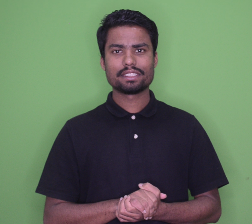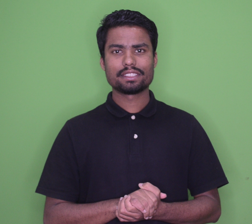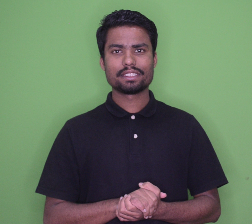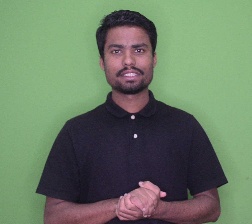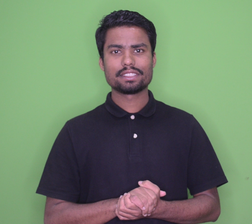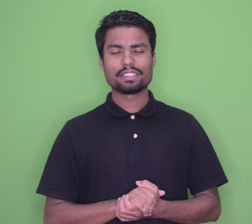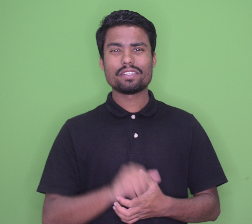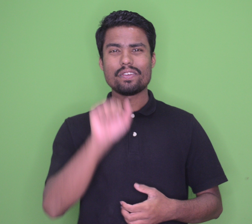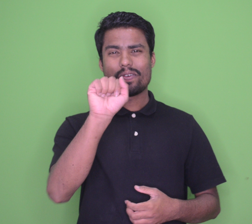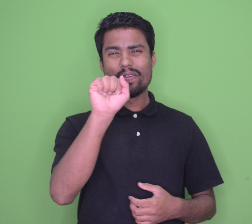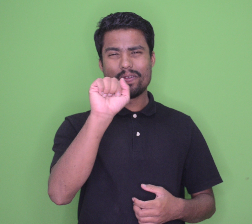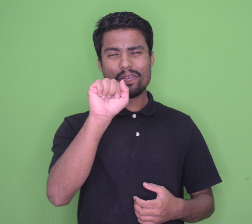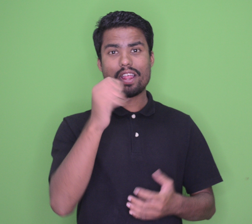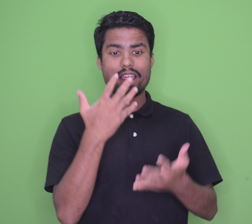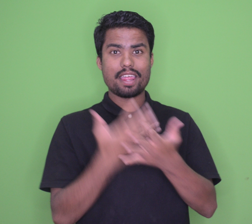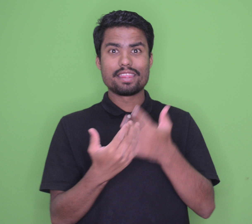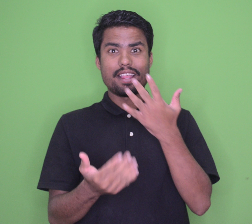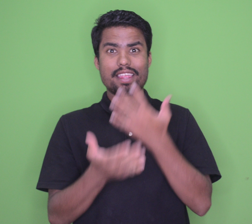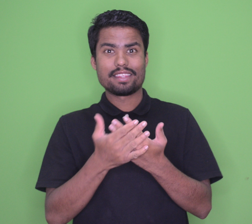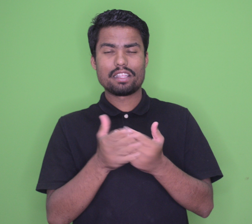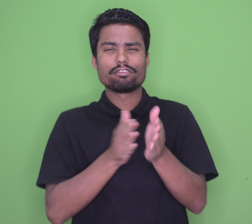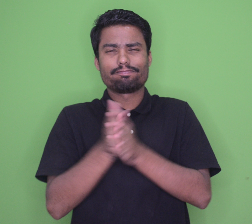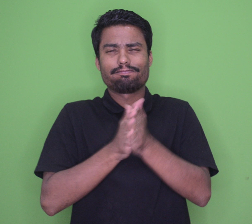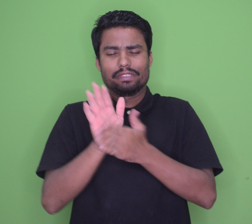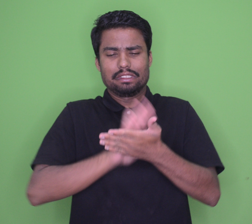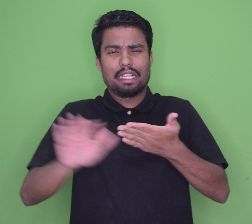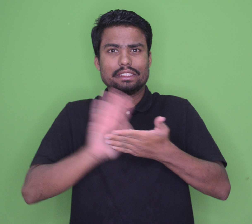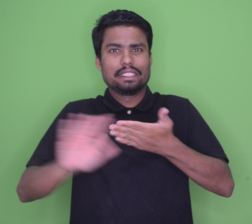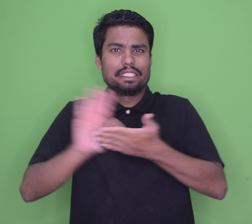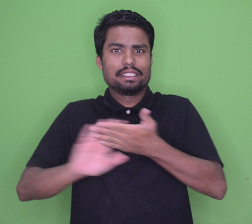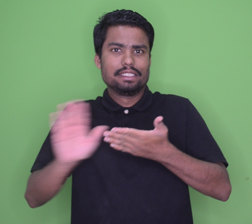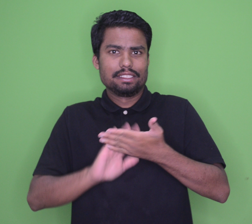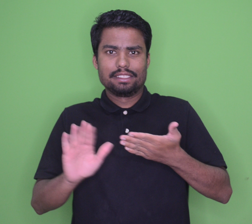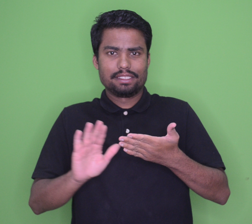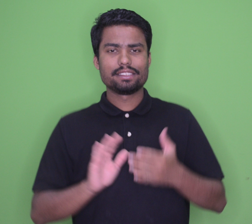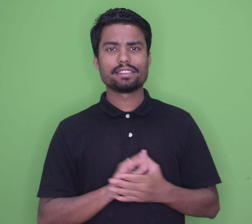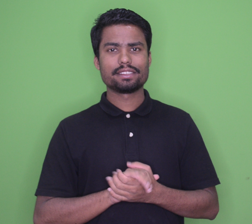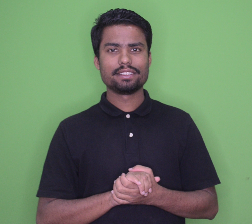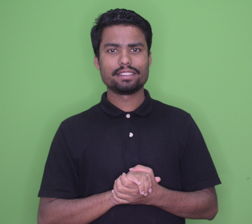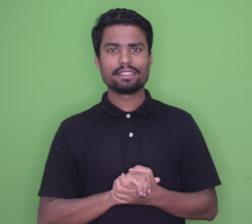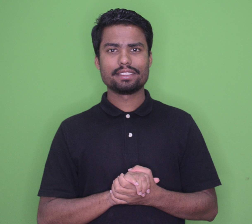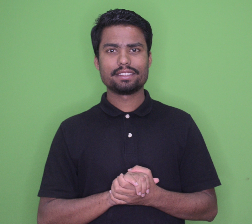wash your hands